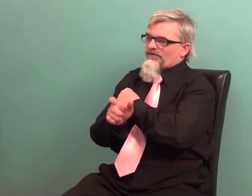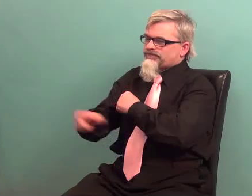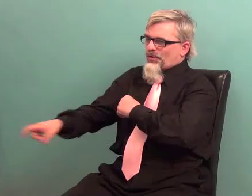Drzewo.